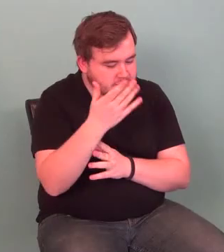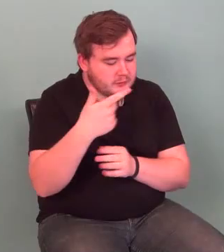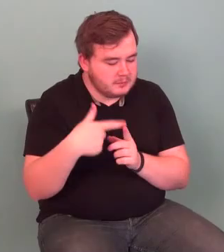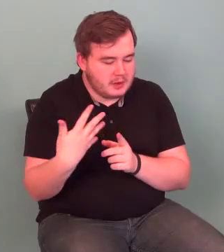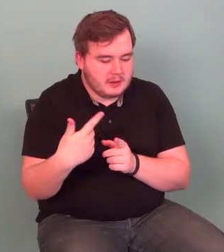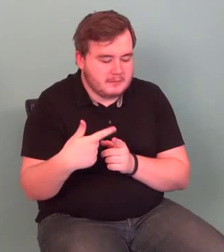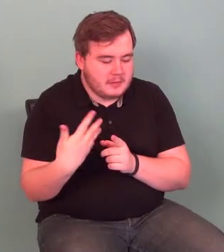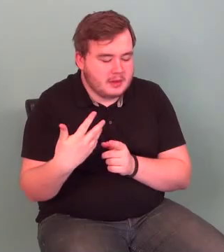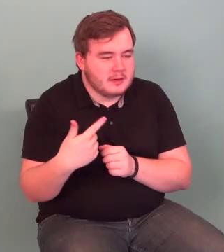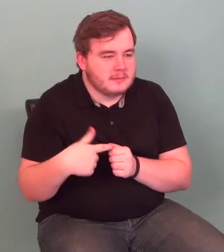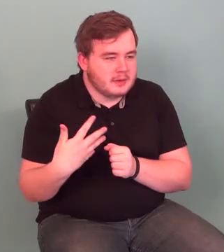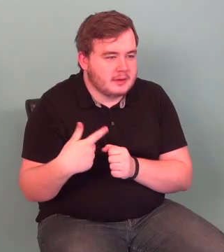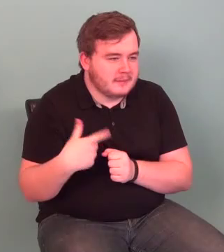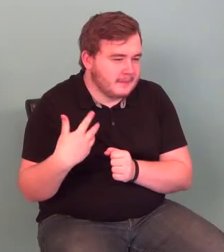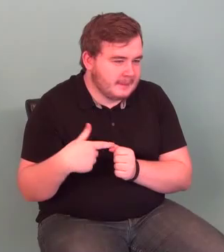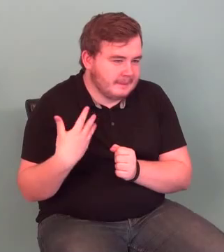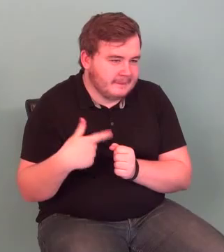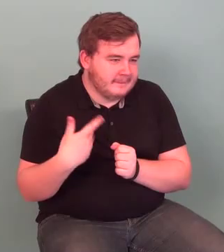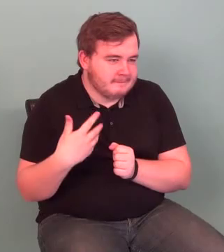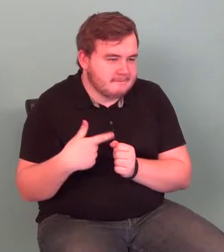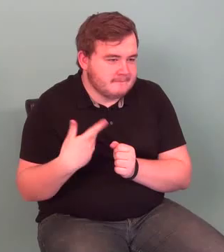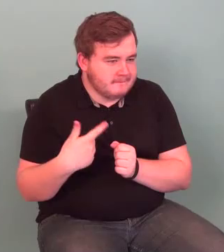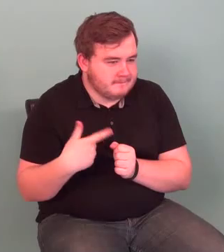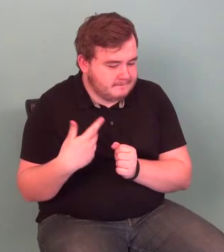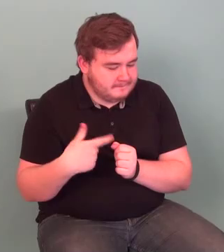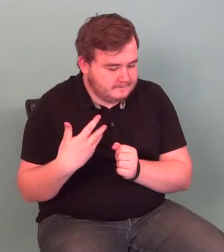Dwudziestego piątego.